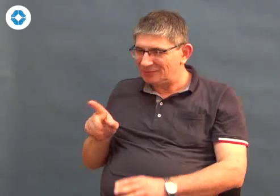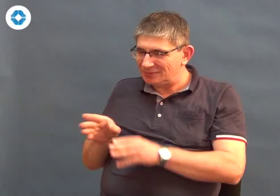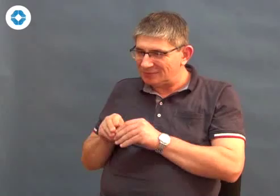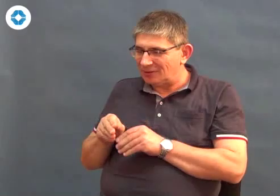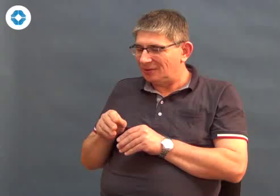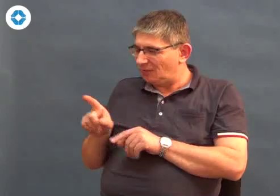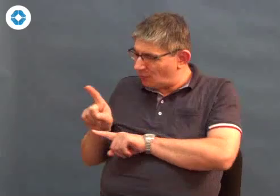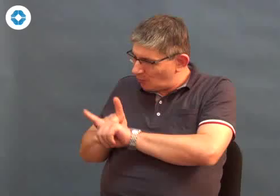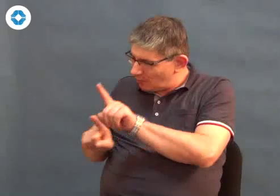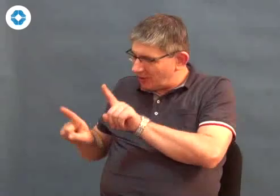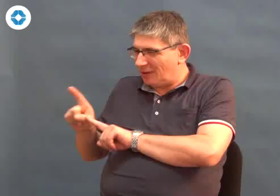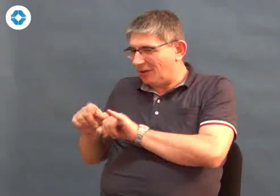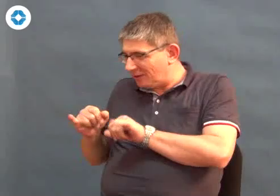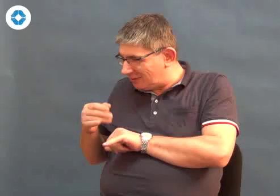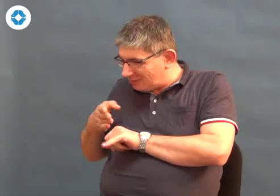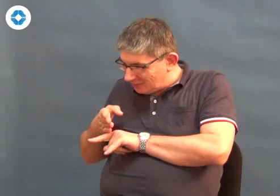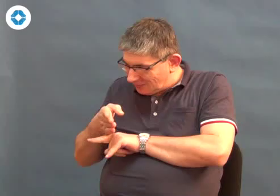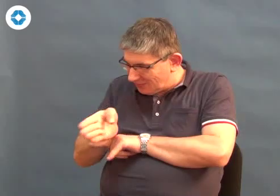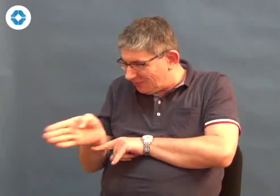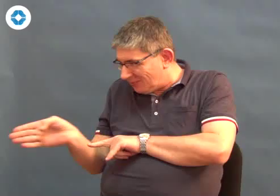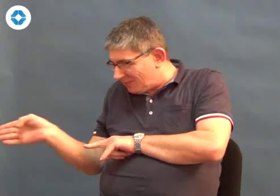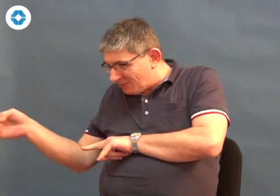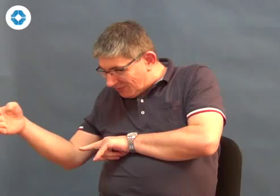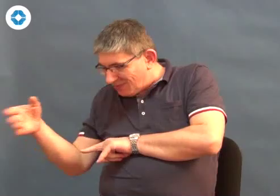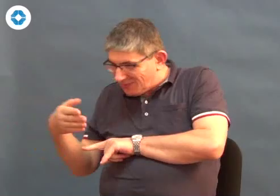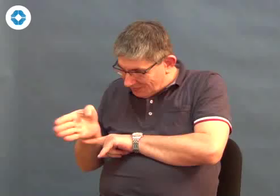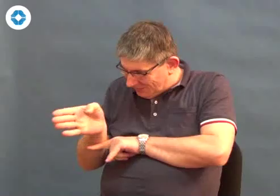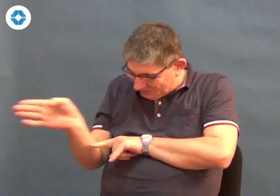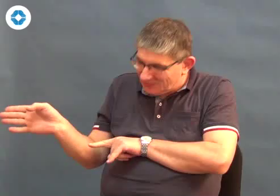Tłumaczy mu jak ma iść, w jakim kierunku.